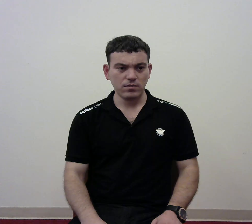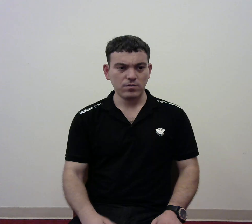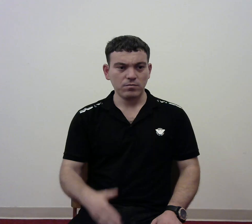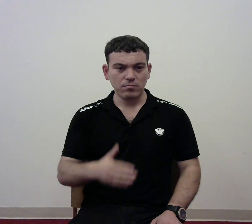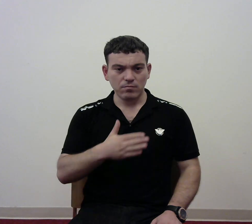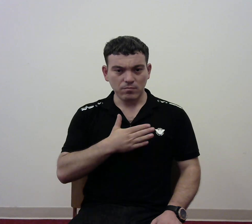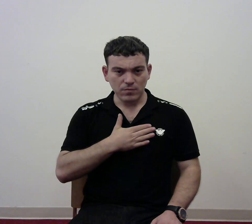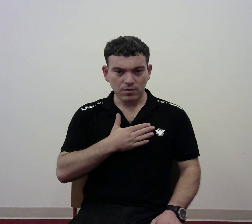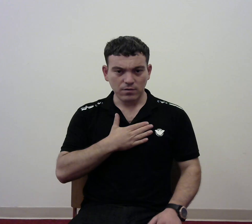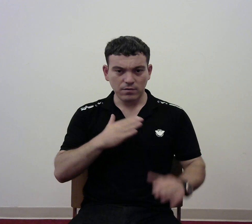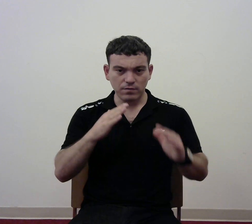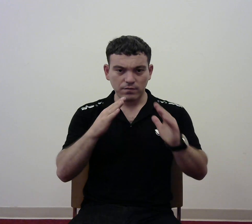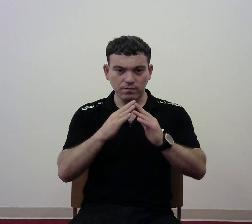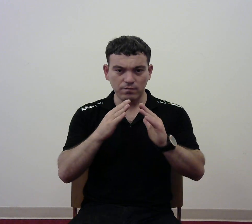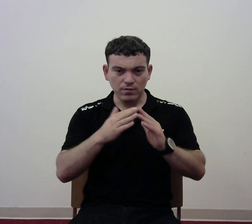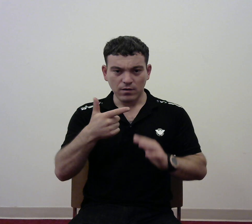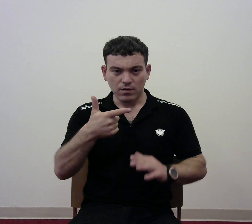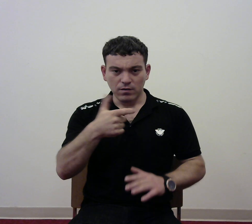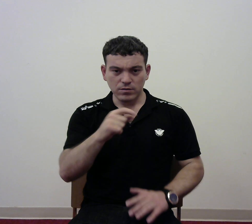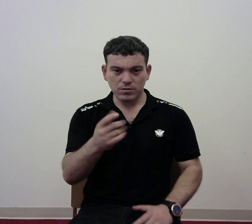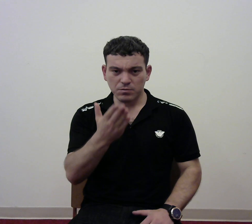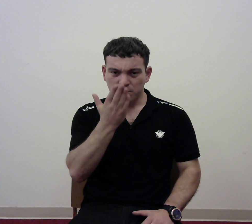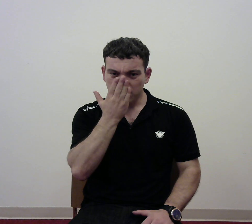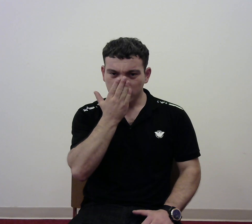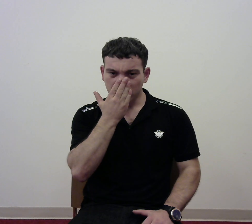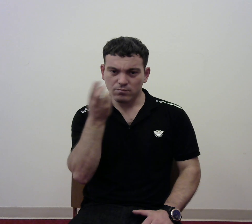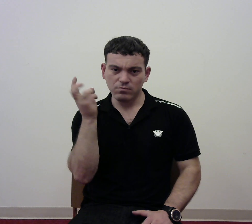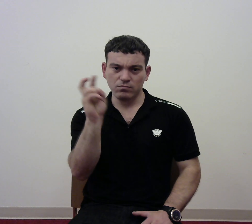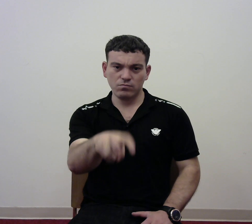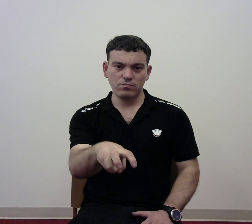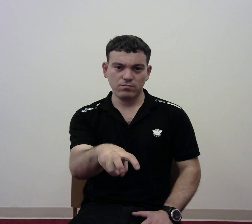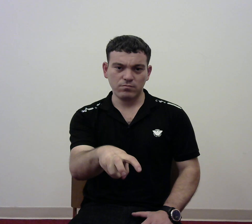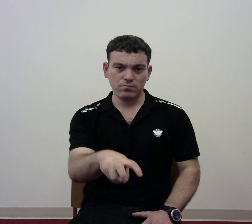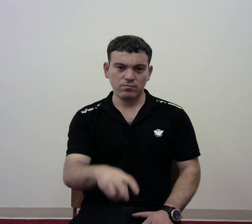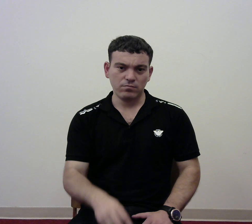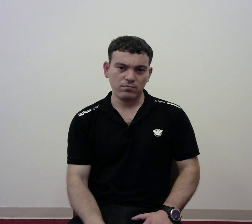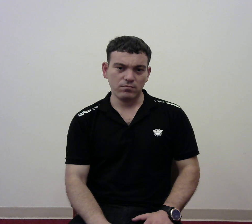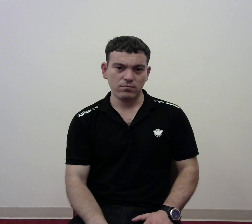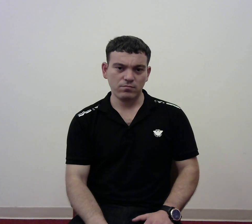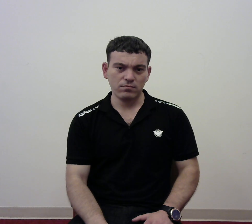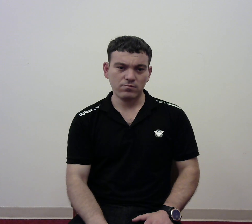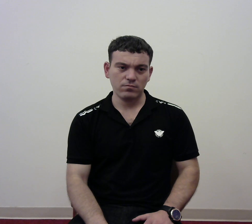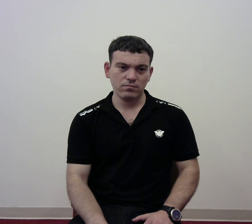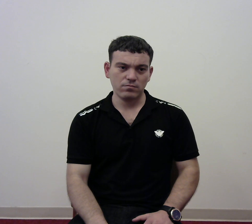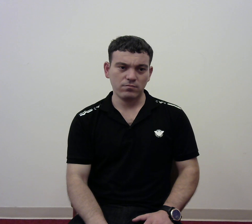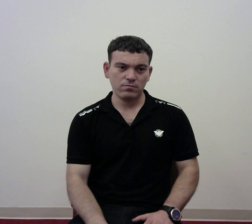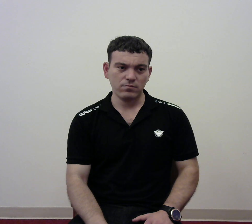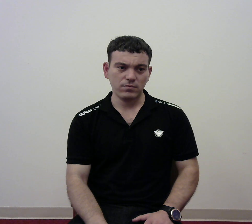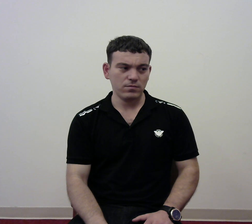Bizim evdən qaz iyi gəlir